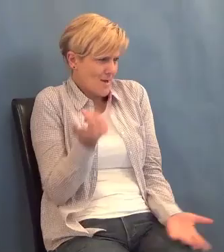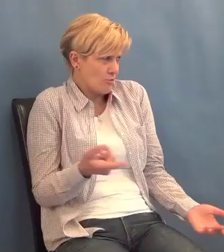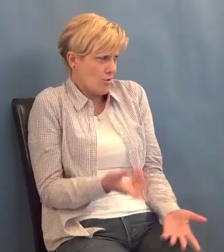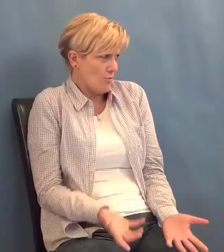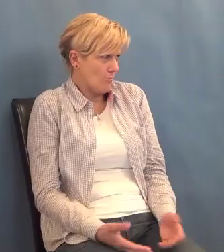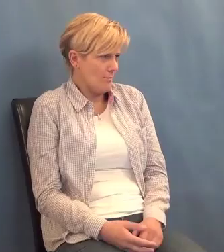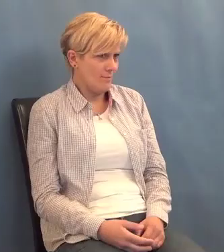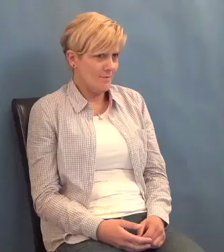Mówię, nie ma czegoś takiego.